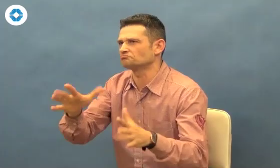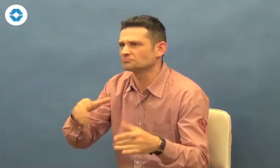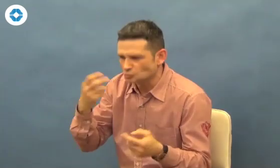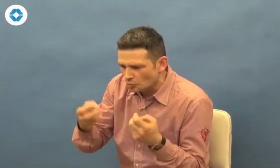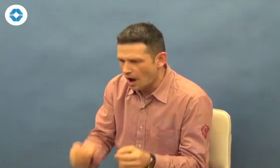Szuka.